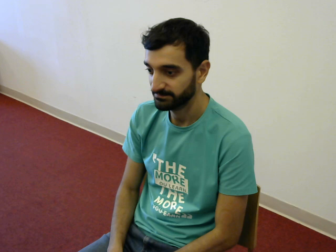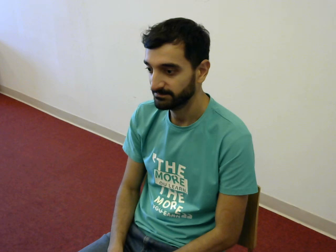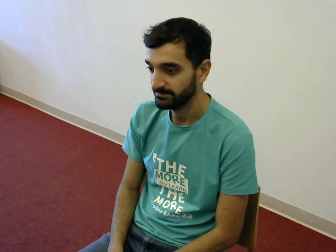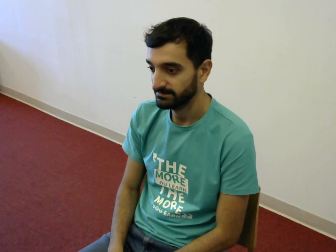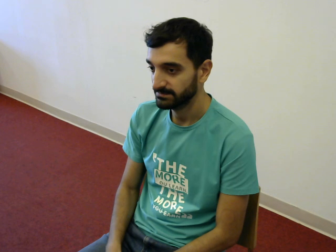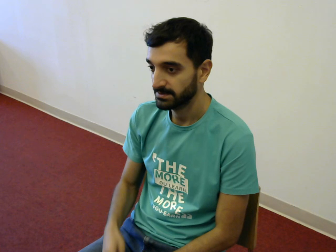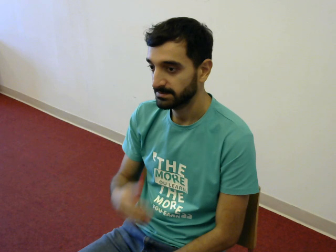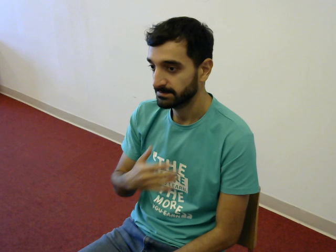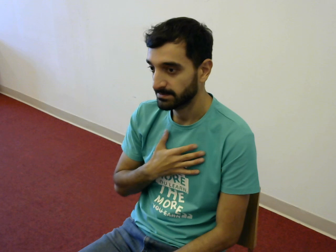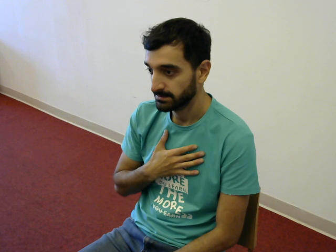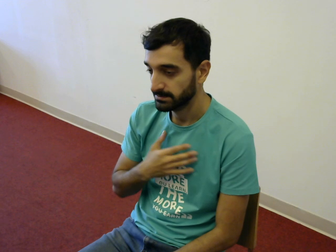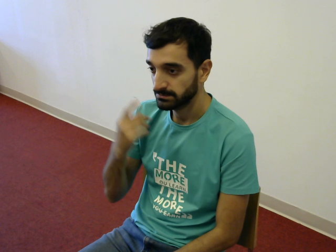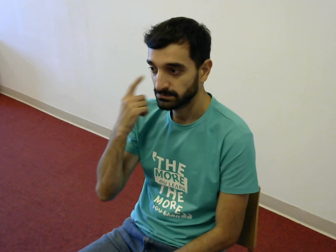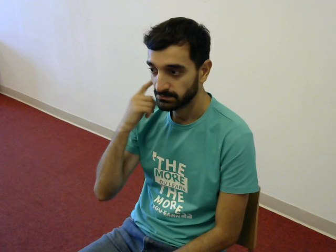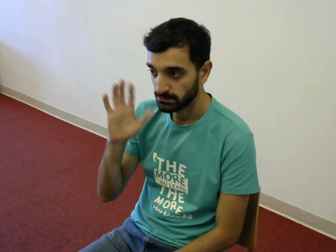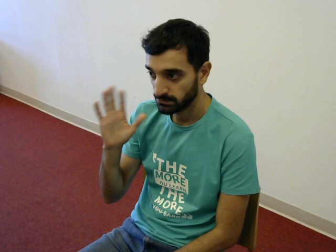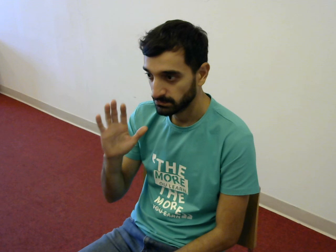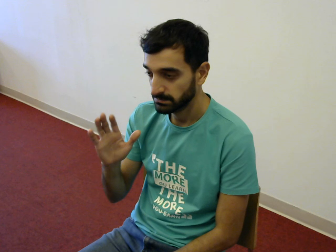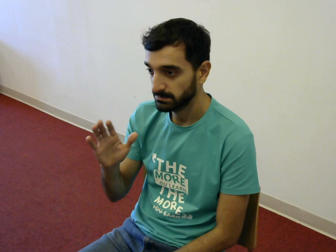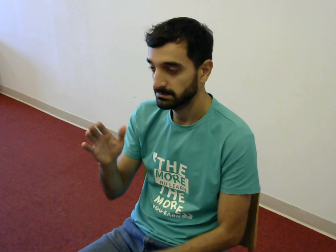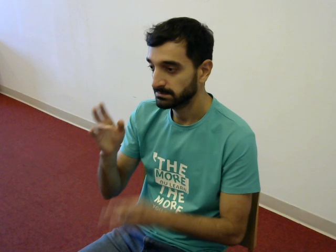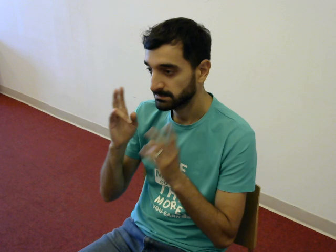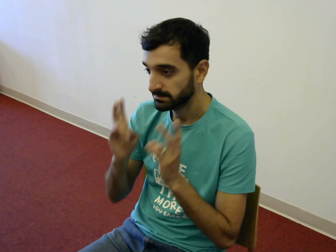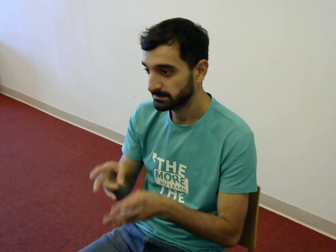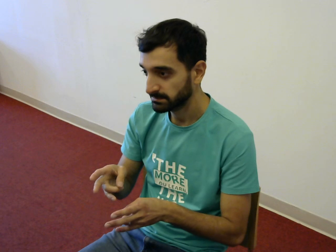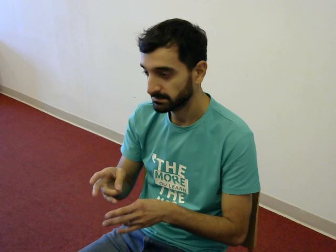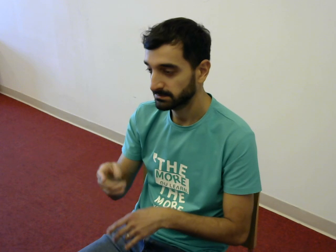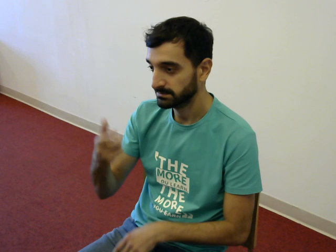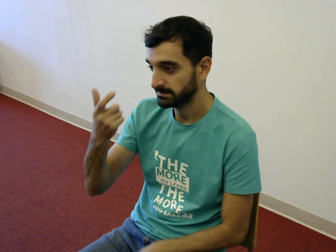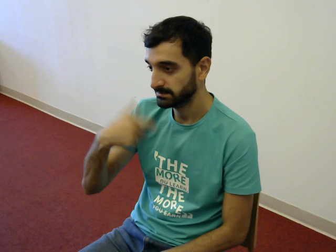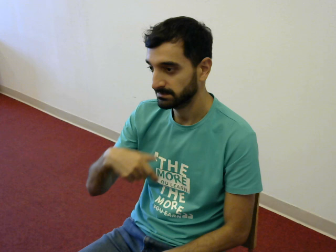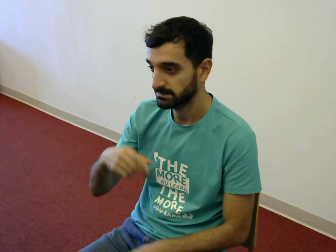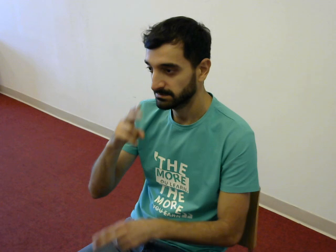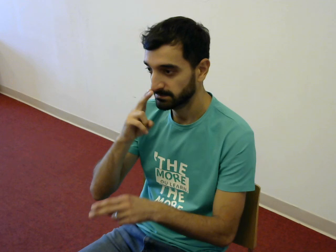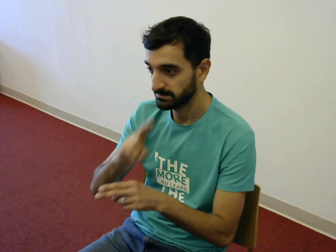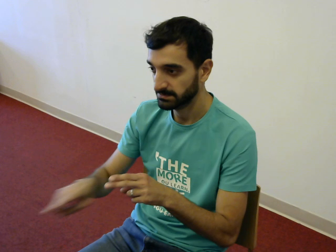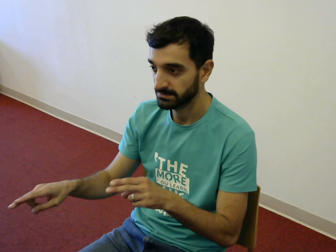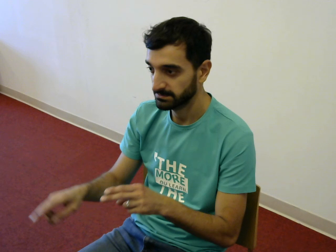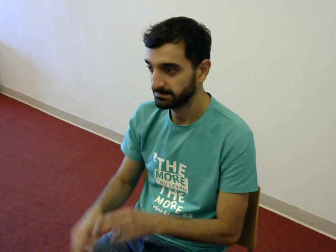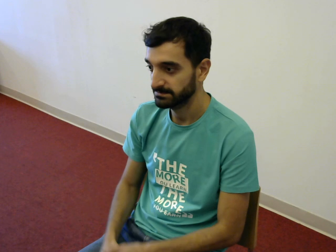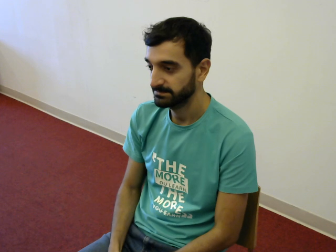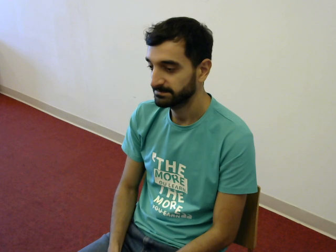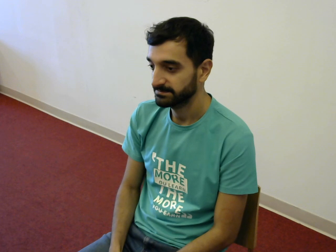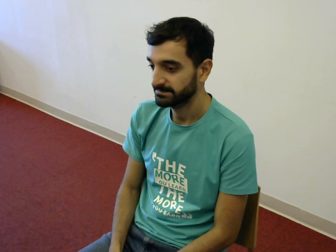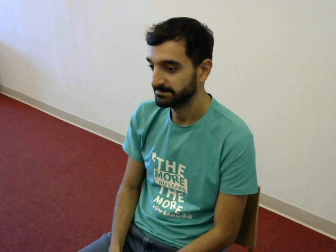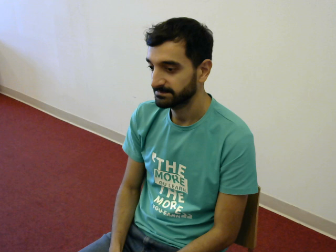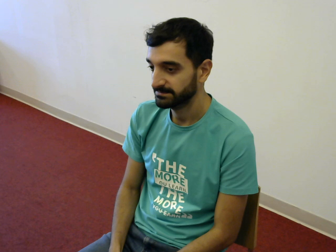Mən eşitməni qəza nəticəsində itirmişəm